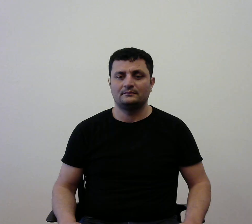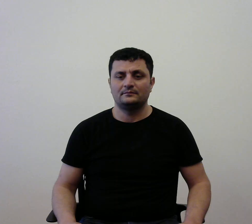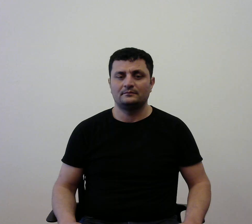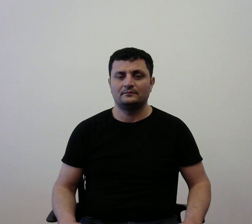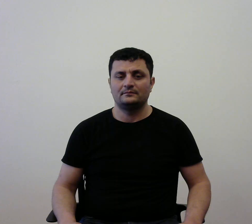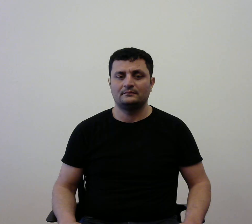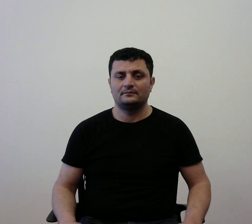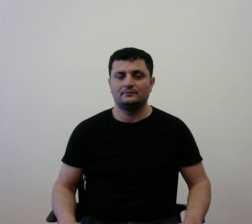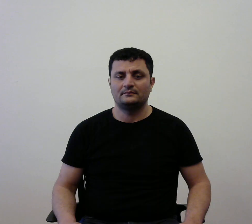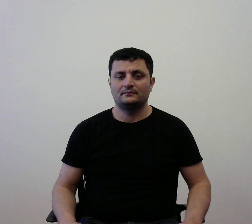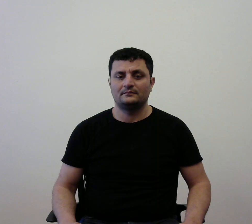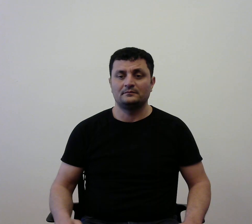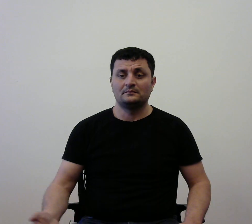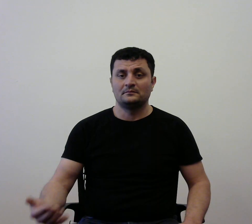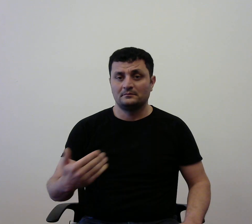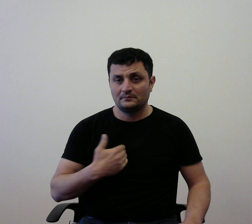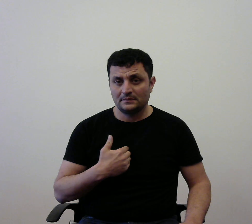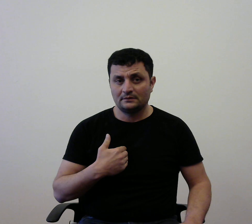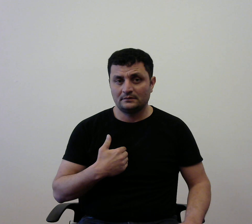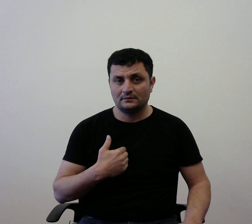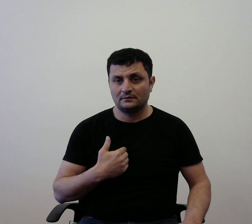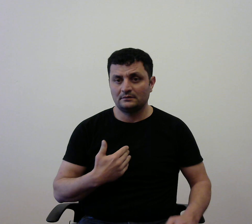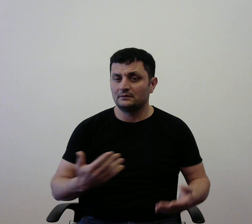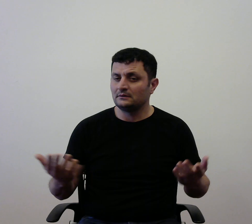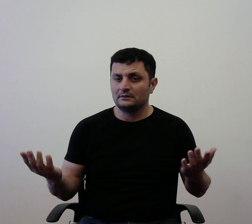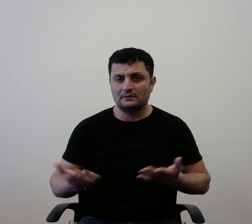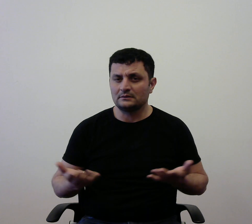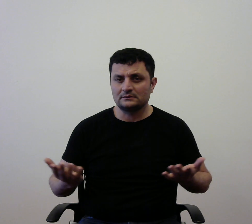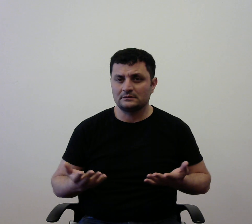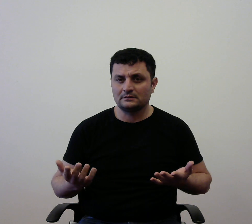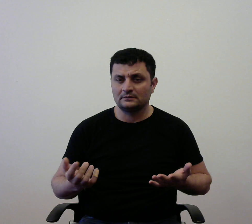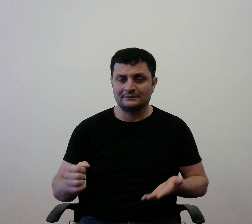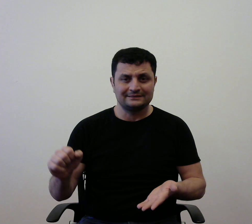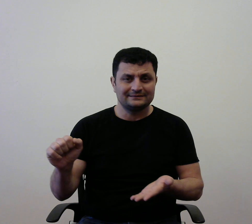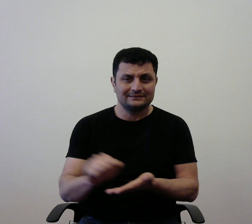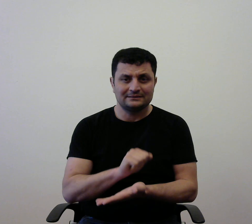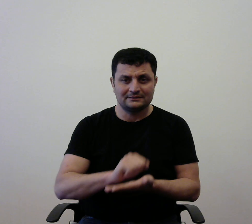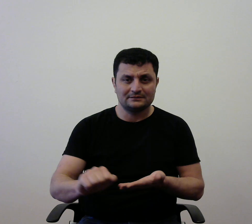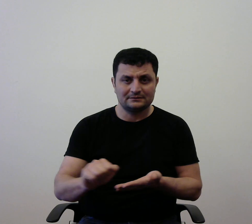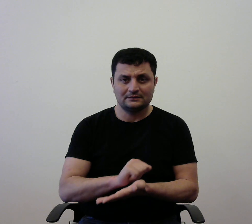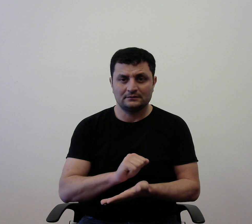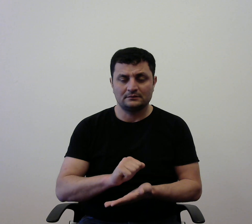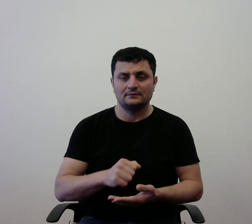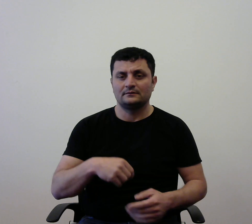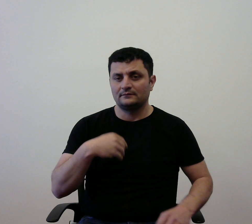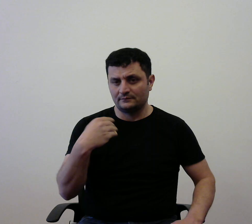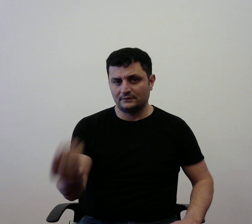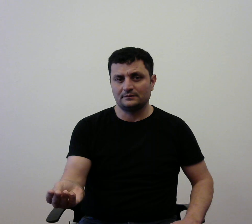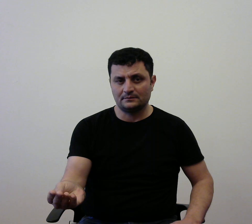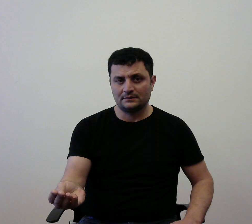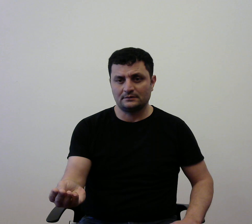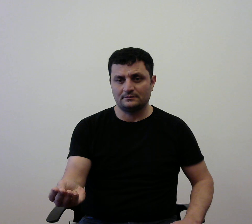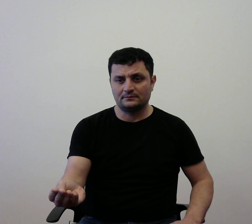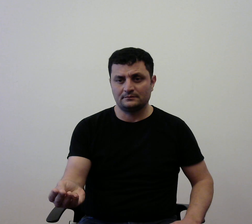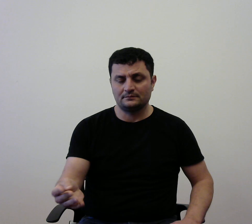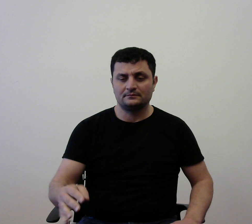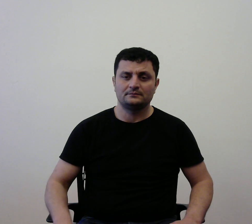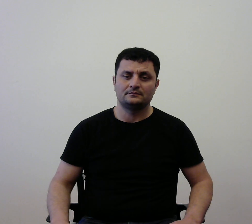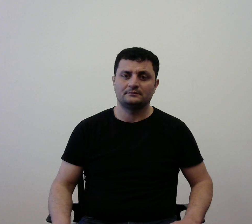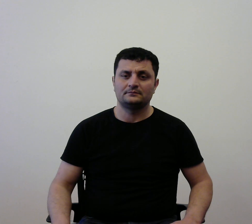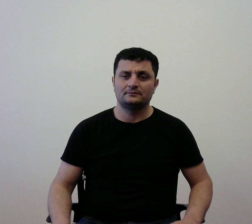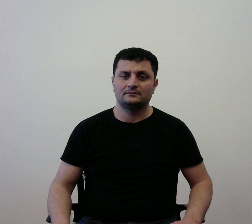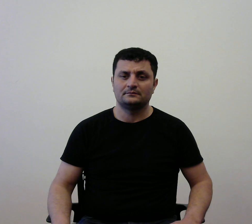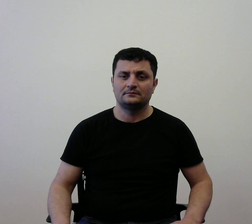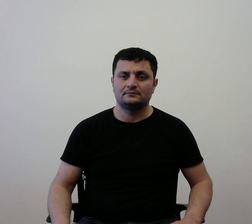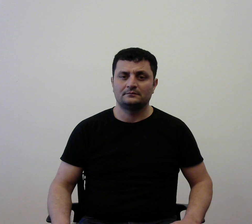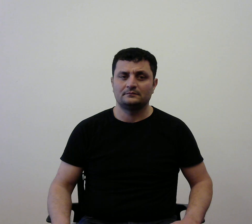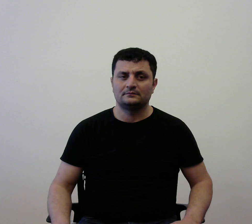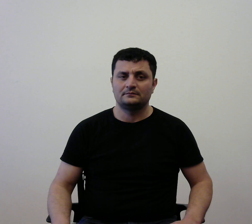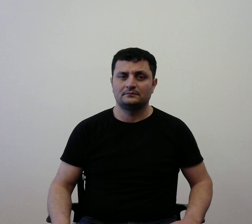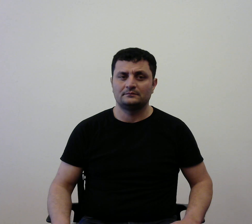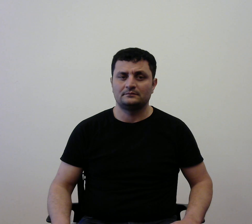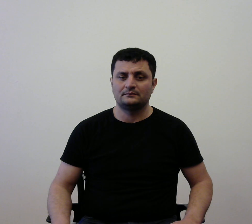Mən hansı sənədləri verməliyəm?